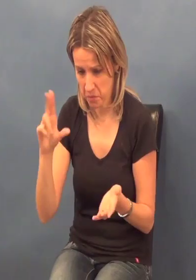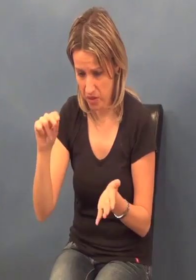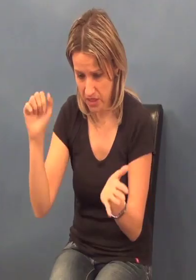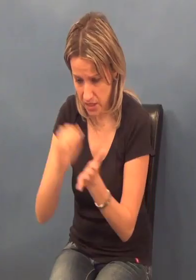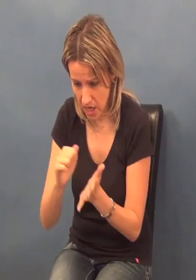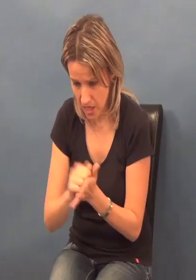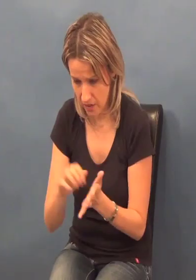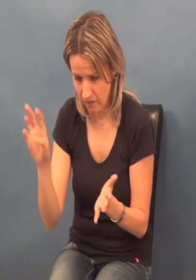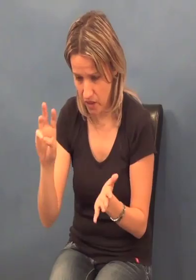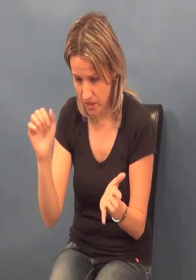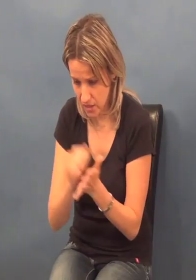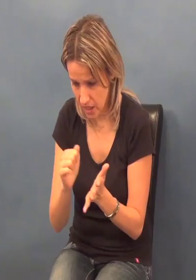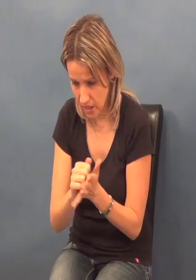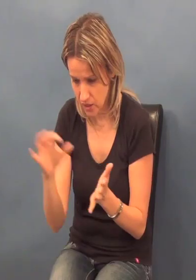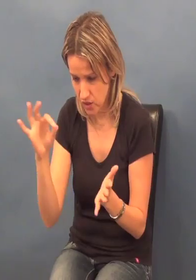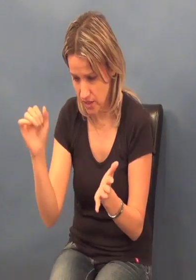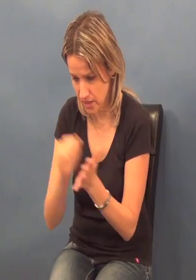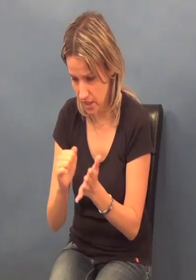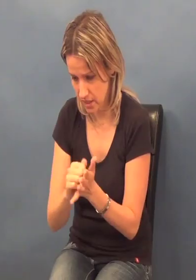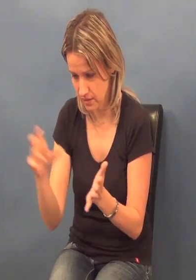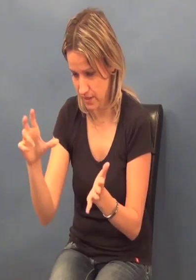Poniedziałek zajęty, wtorek zajęty, środa zajęta.